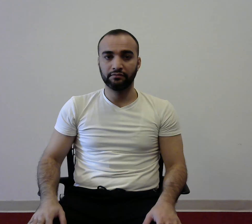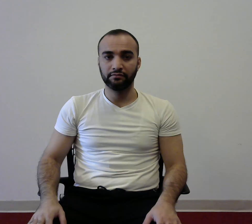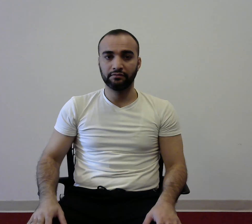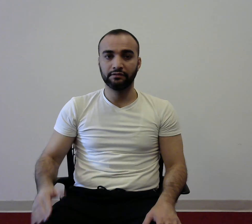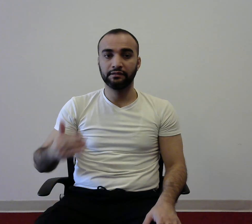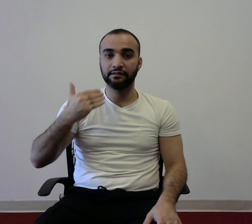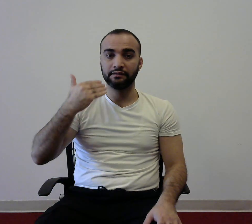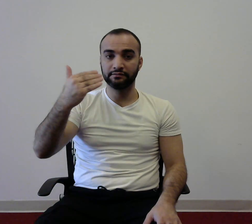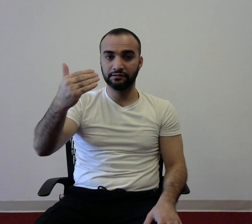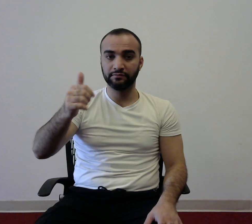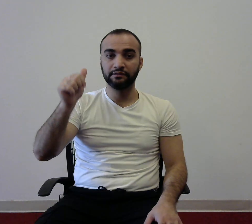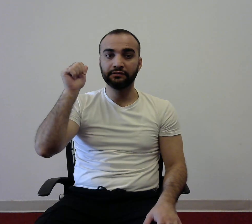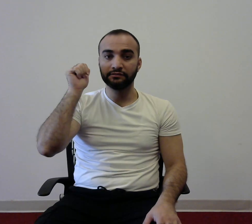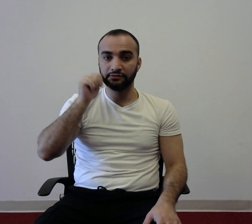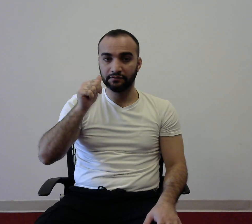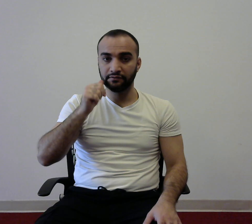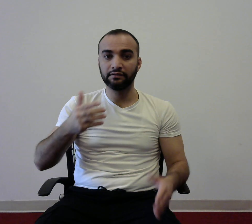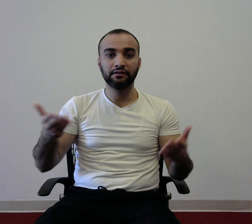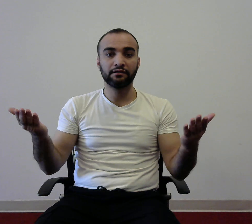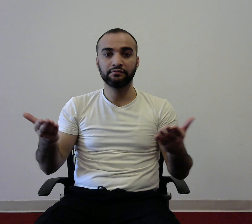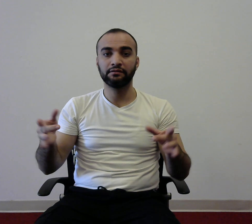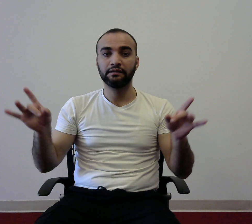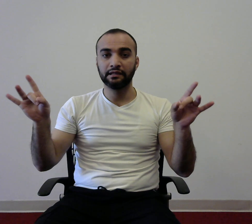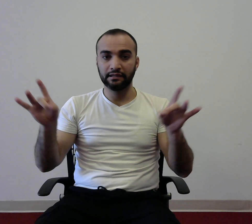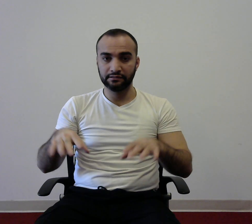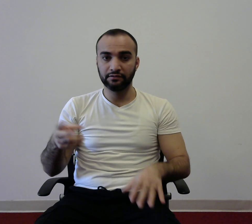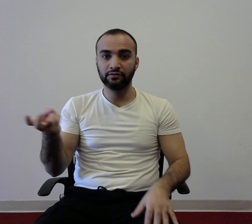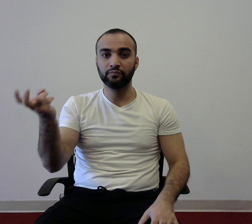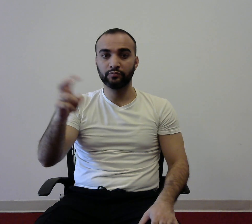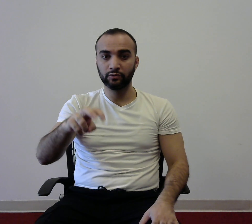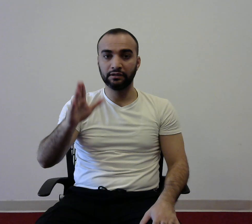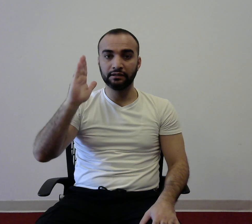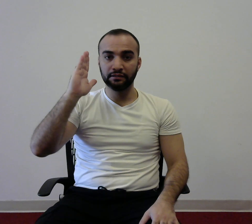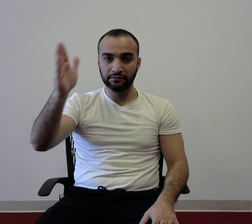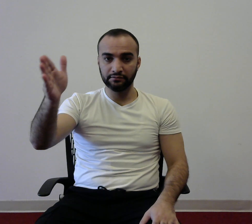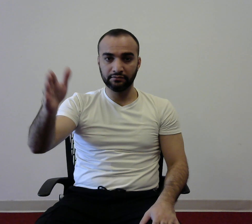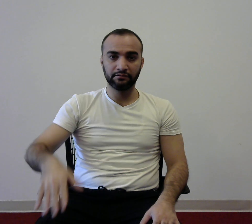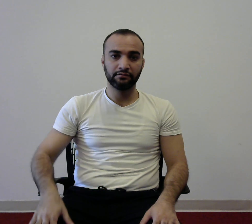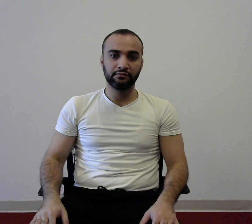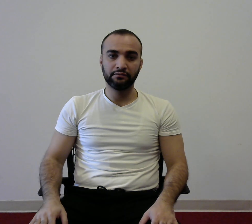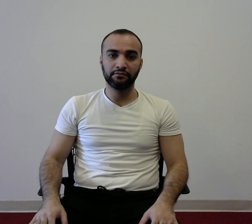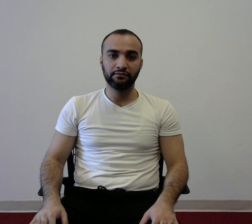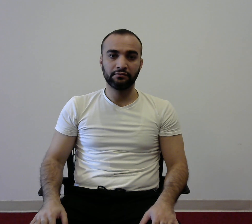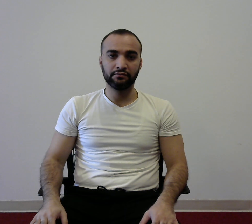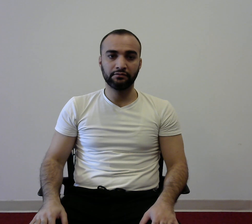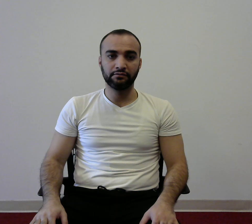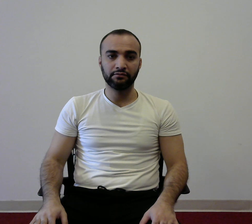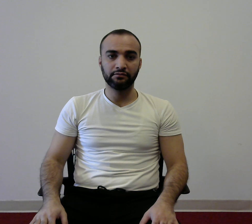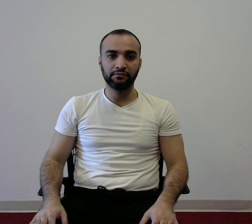Siz sabah hansı restorana gedəcəksiniz?